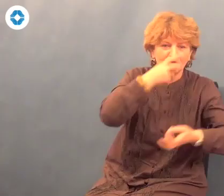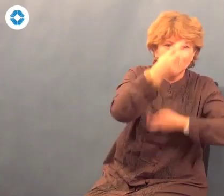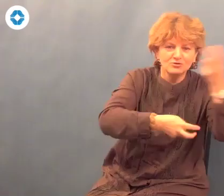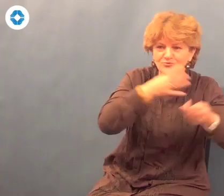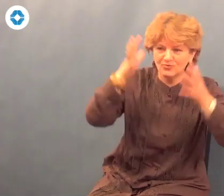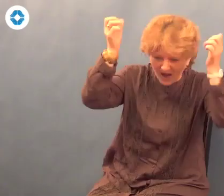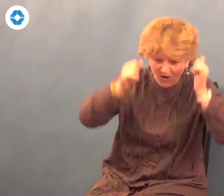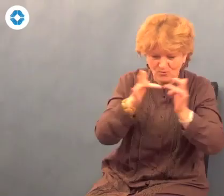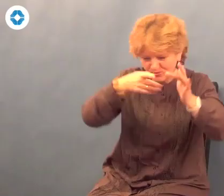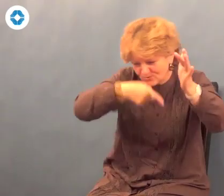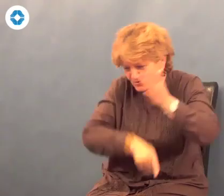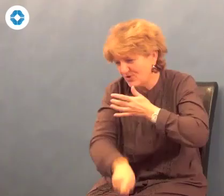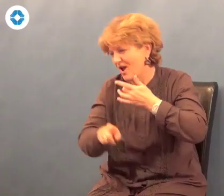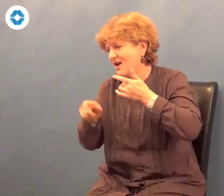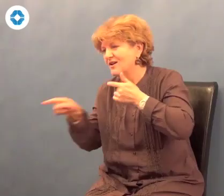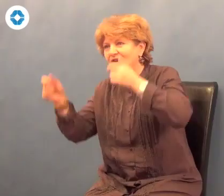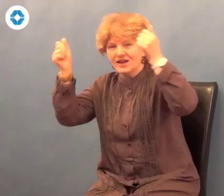Szukał w swojej czapce i pod łóżkiem. Nie było żaby.